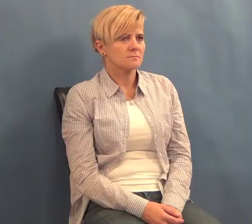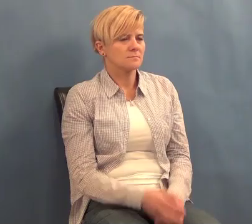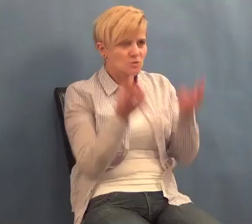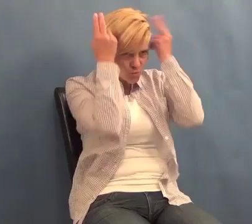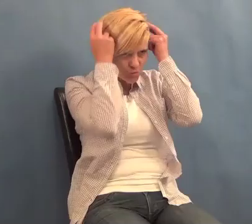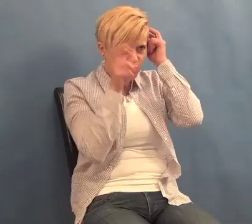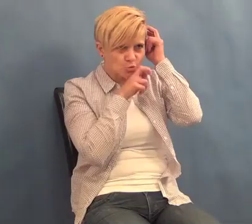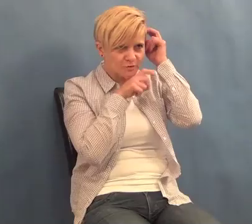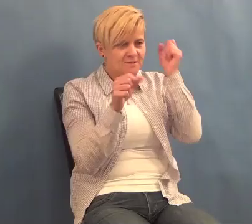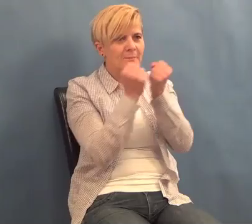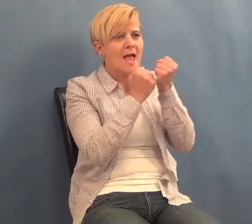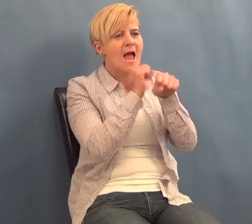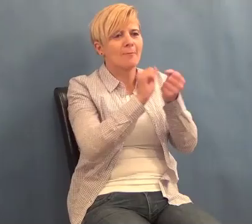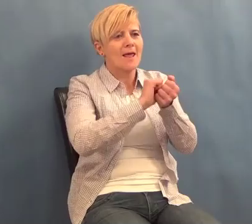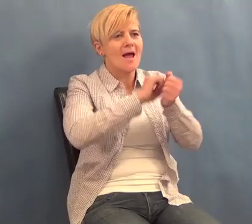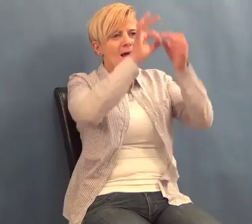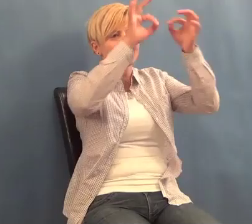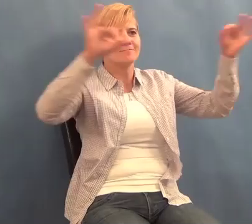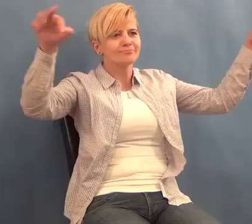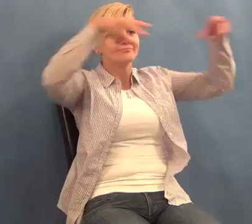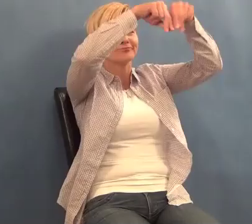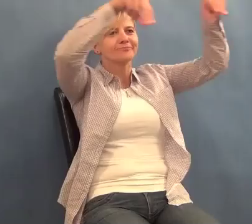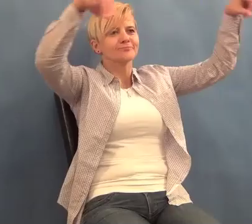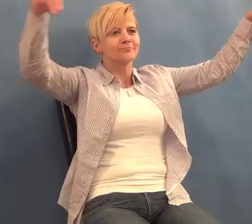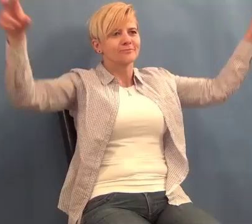Królik, pranie wisi na sznurku.